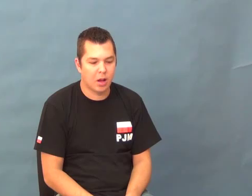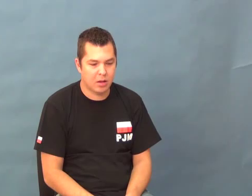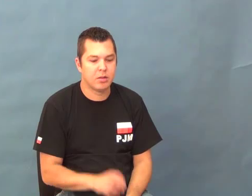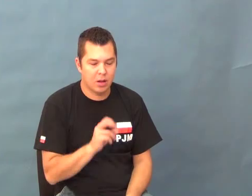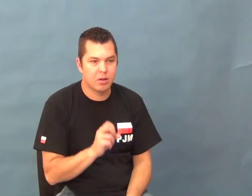Tak, tak.